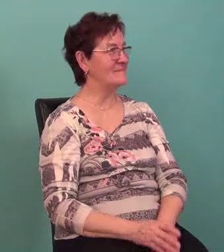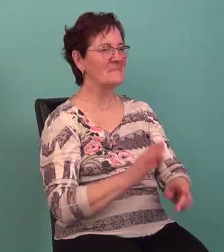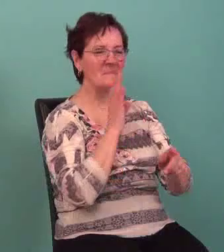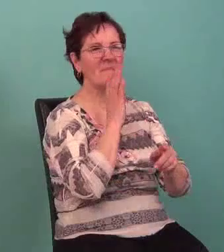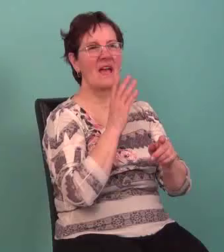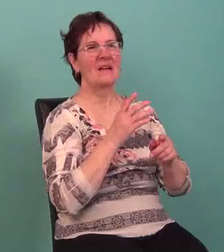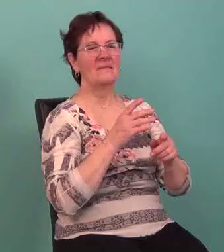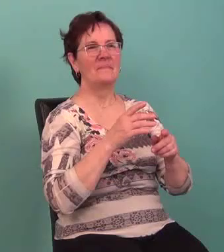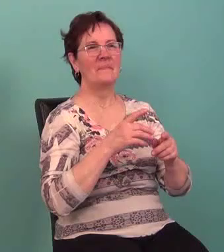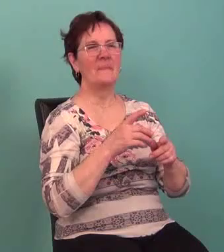Podobnie...